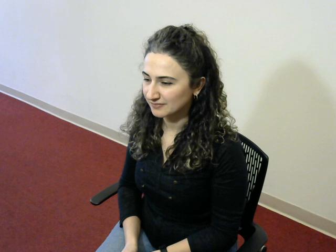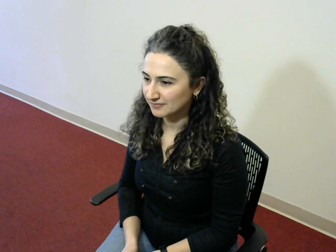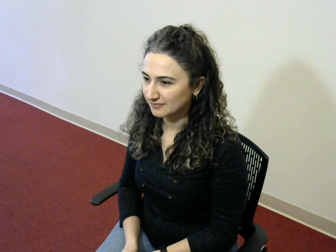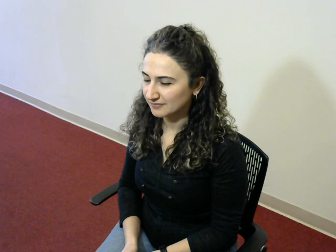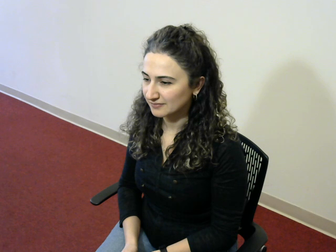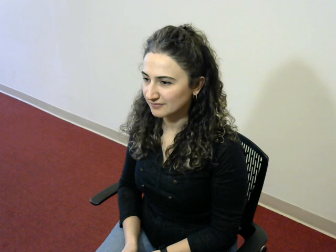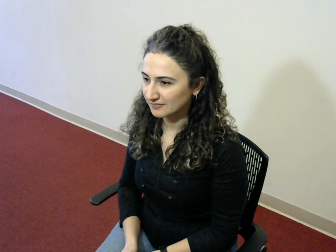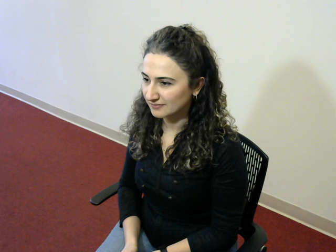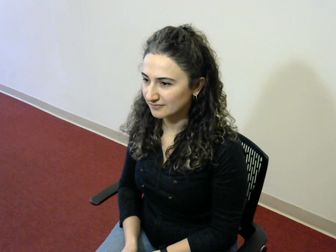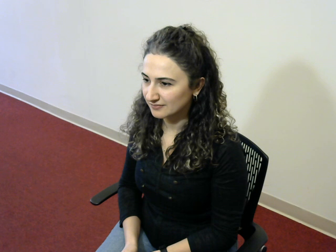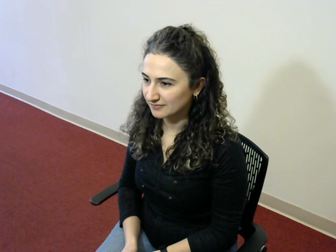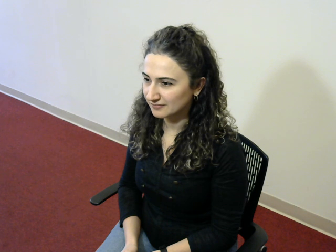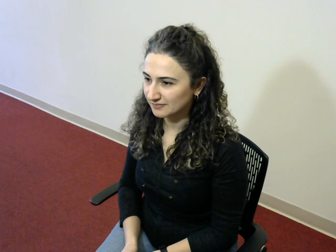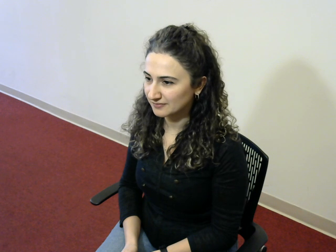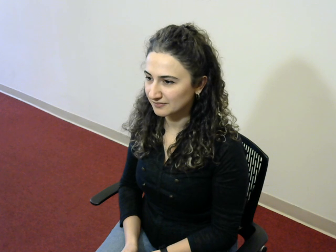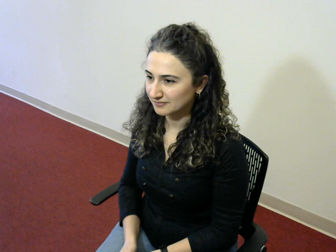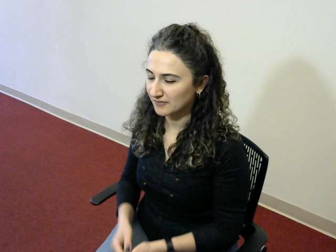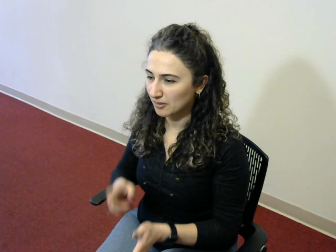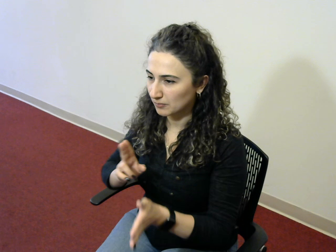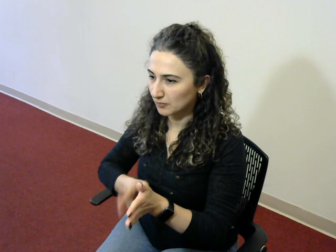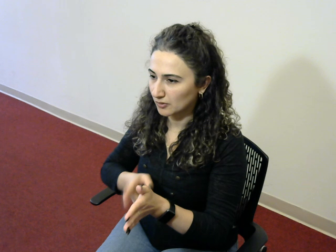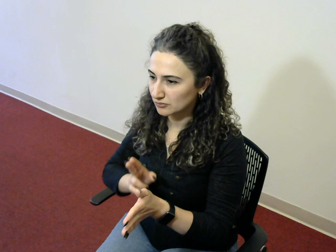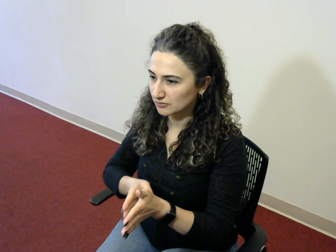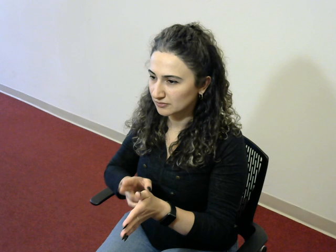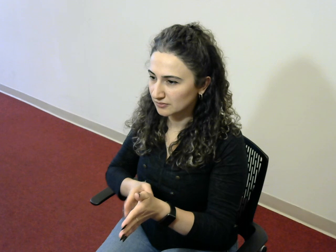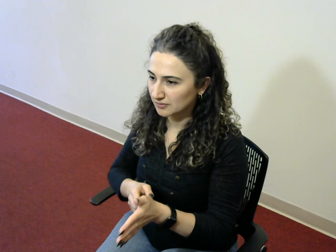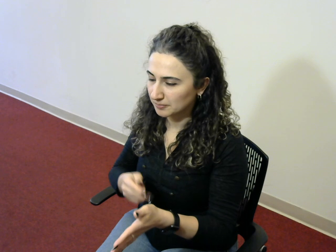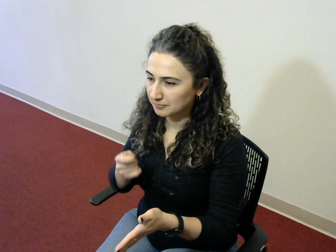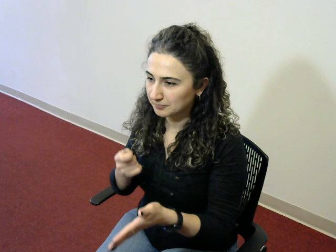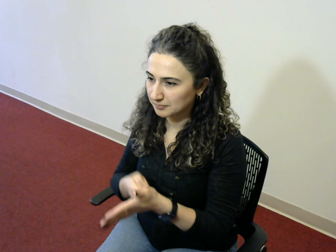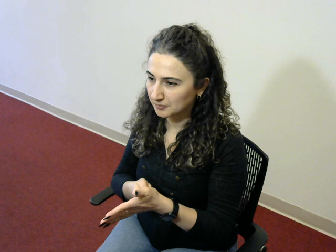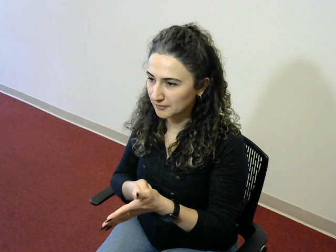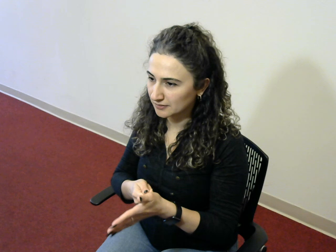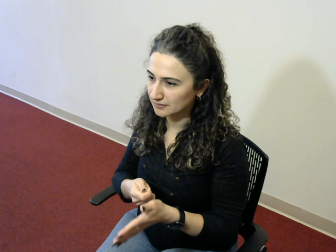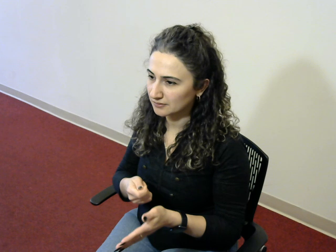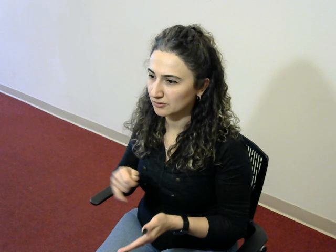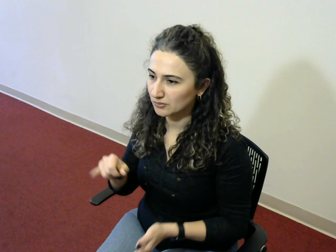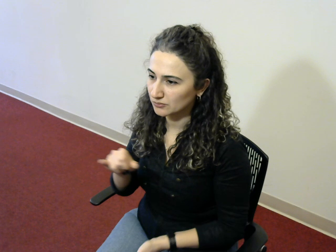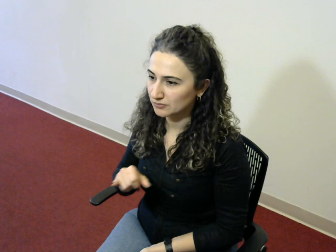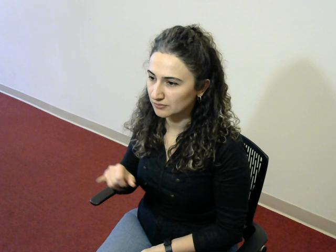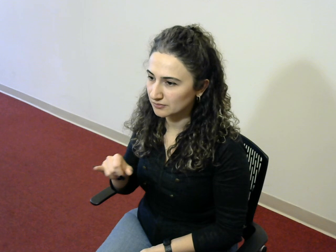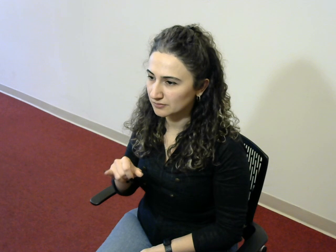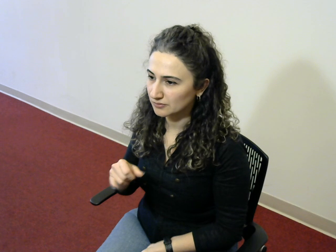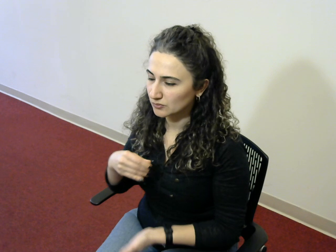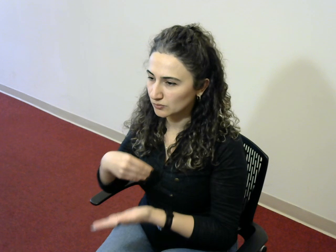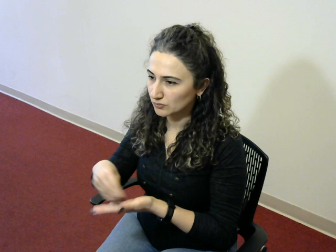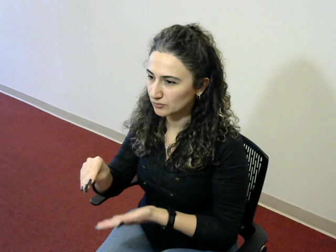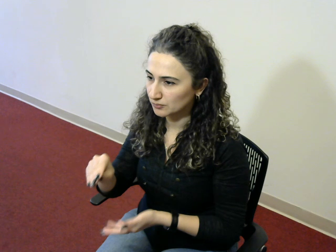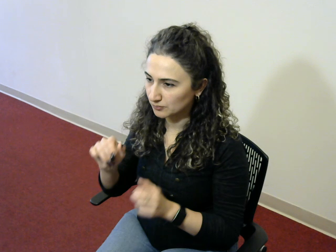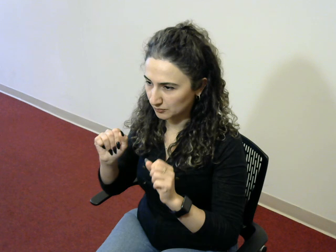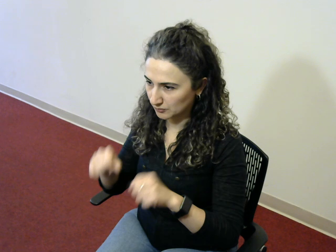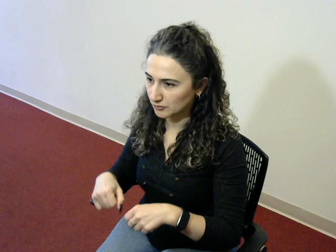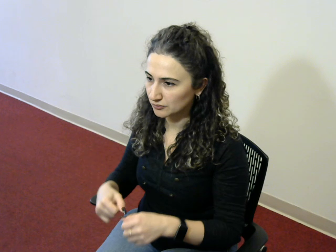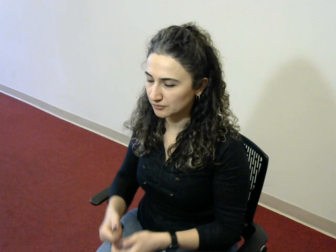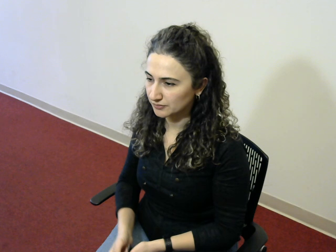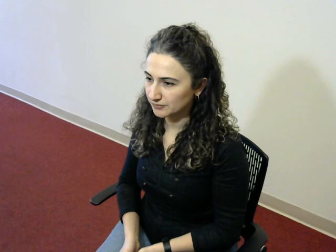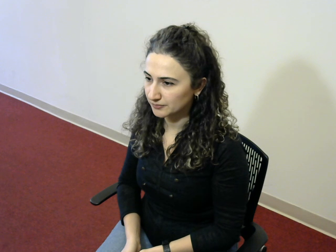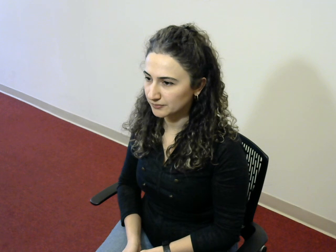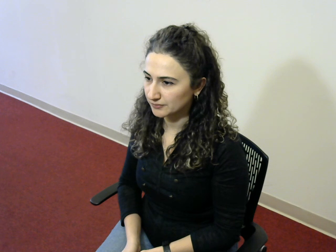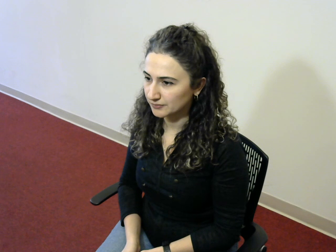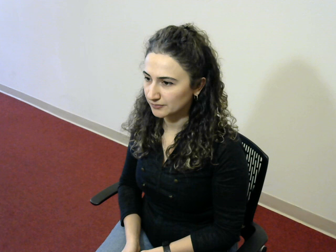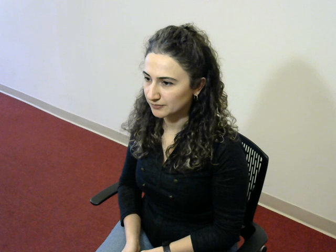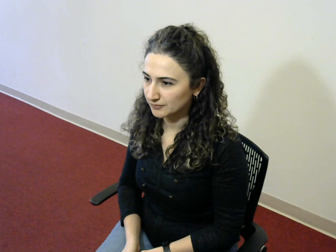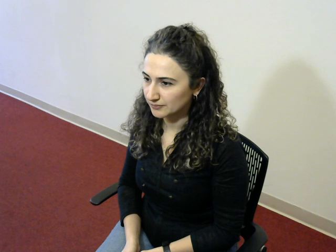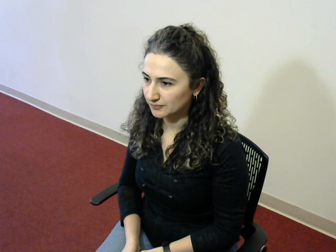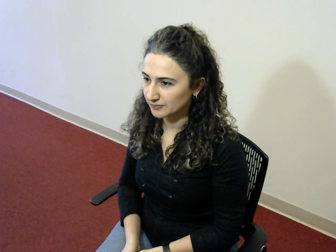Qatar biletini haradan almaq olar?